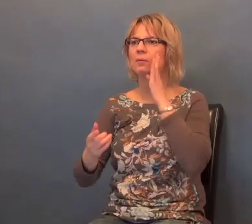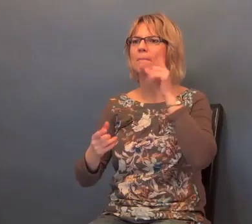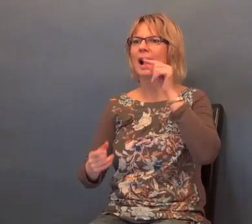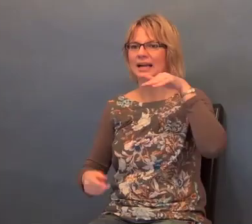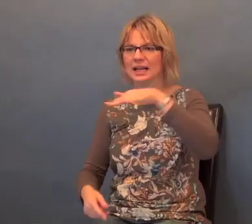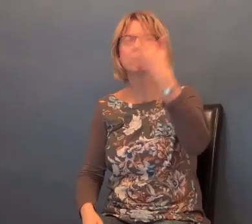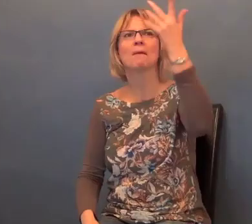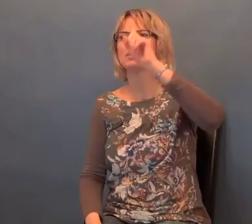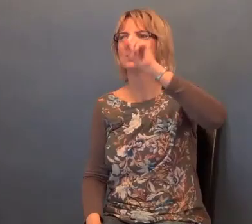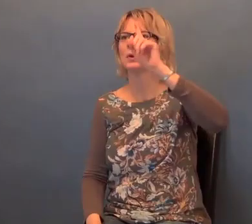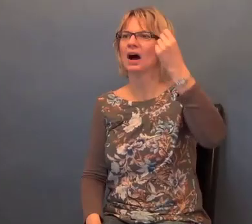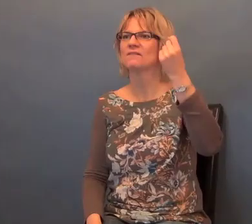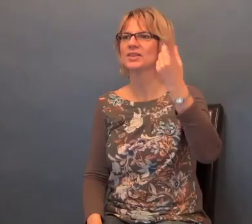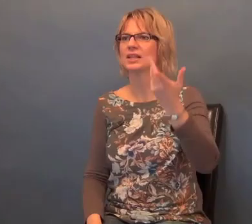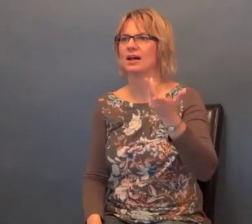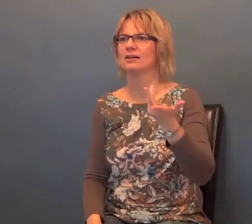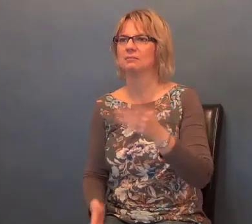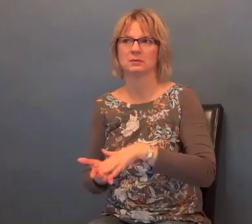Podobnie jak informacja na parkingu, że można na pięć minut, na chwilę.